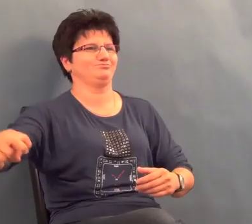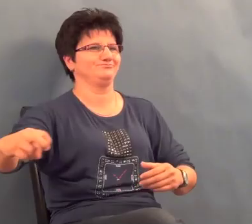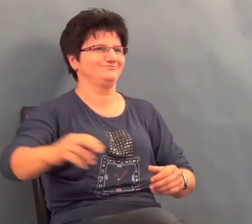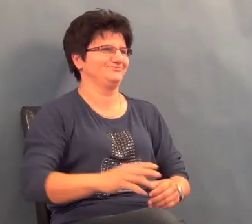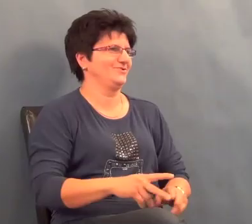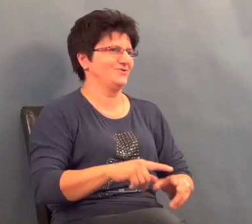I kropka.